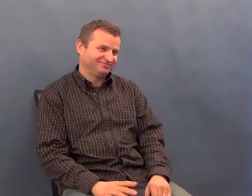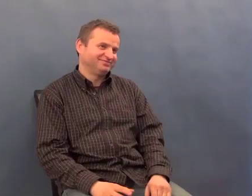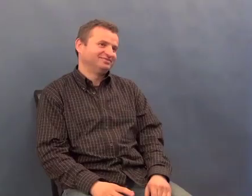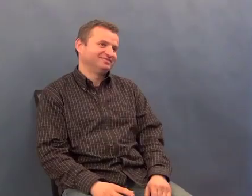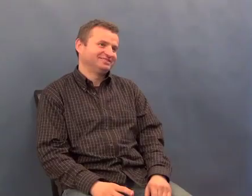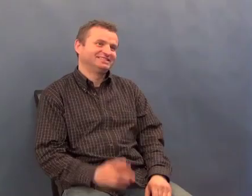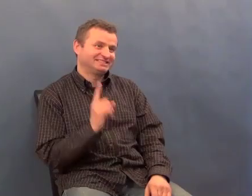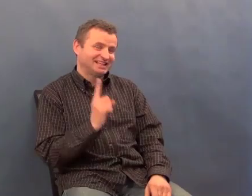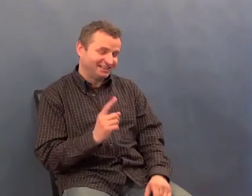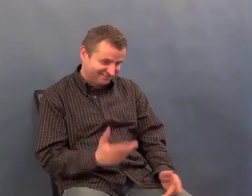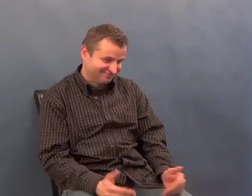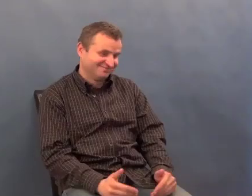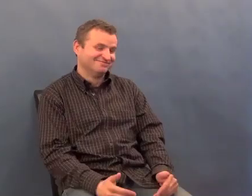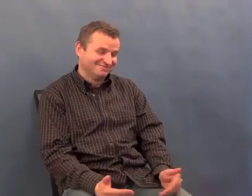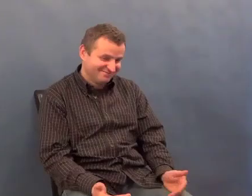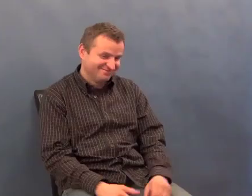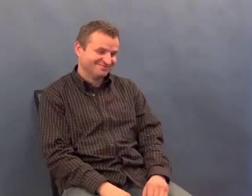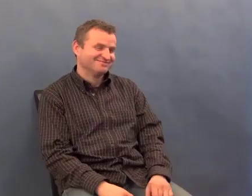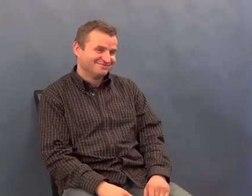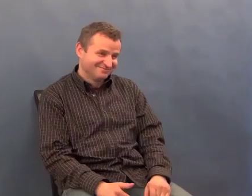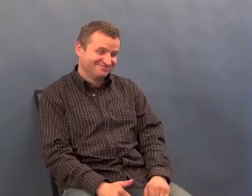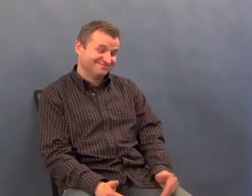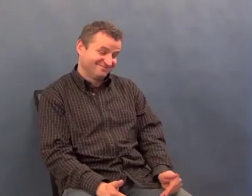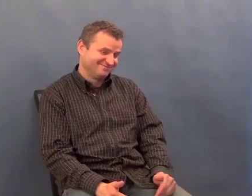Zakaz. No, może, może!